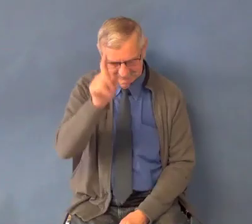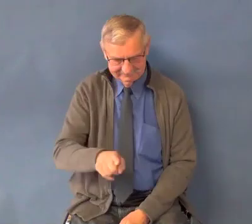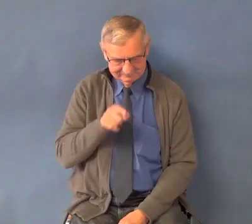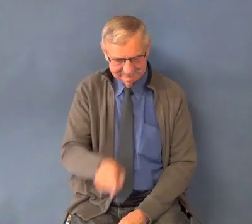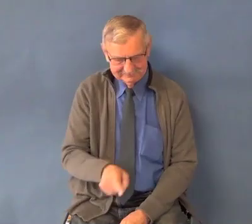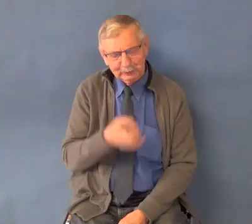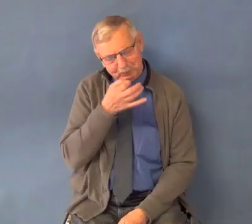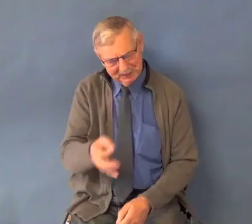Wykrzyknik.